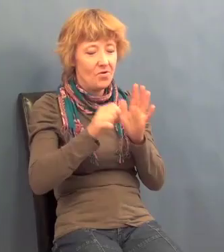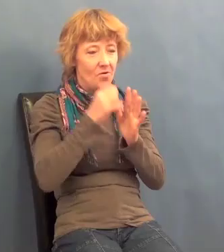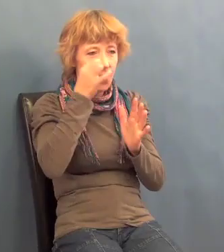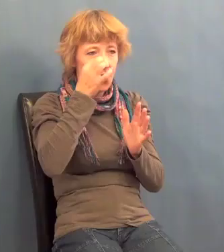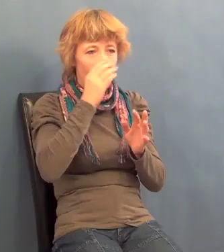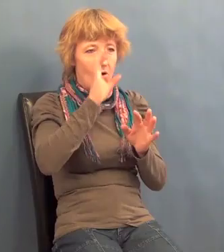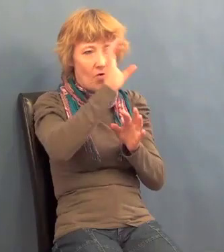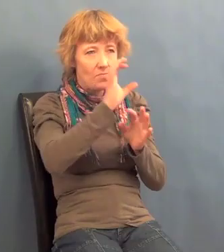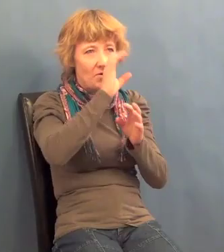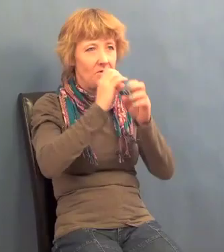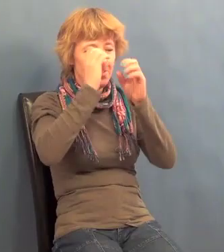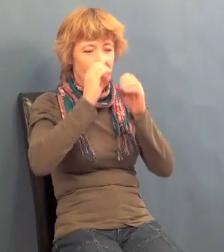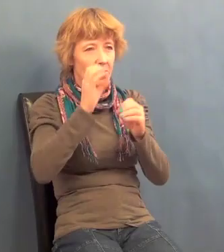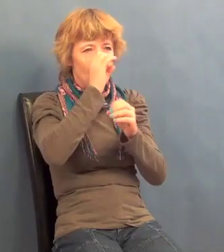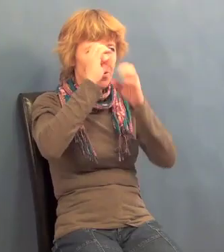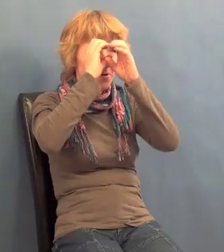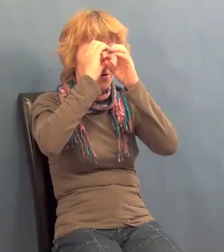Kot obserwuje, obserwuje przez lornetkę.